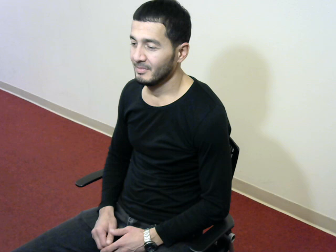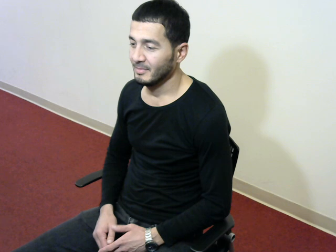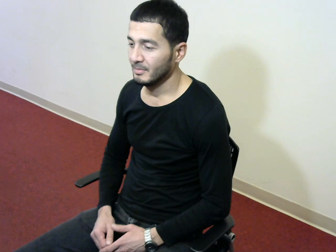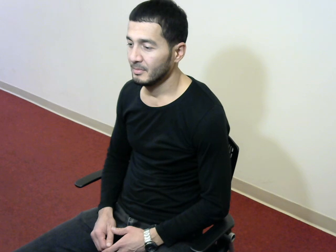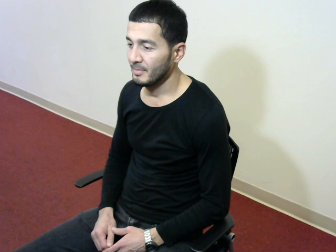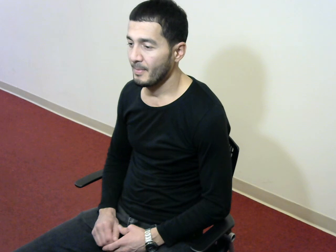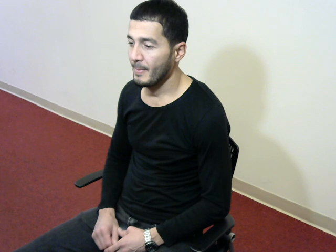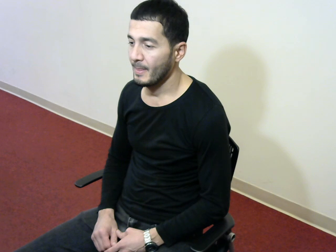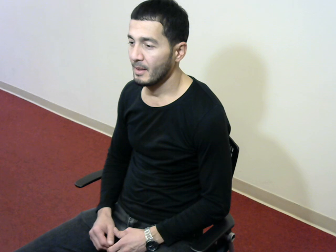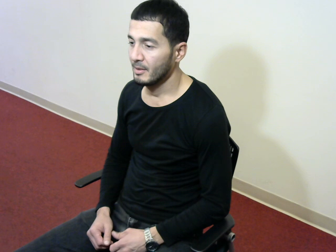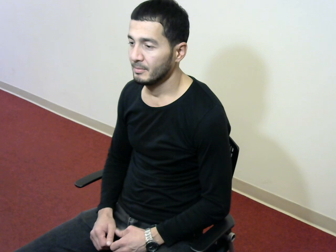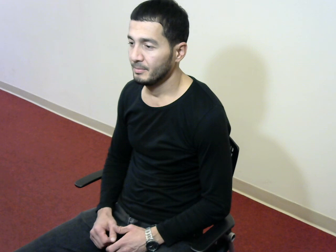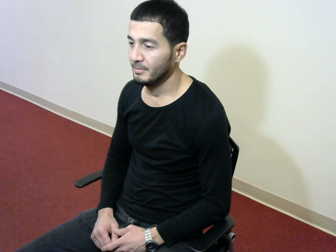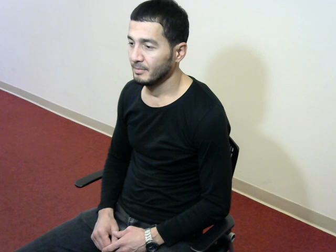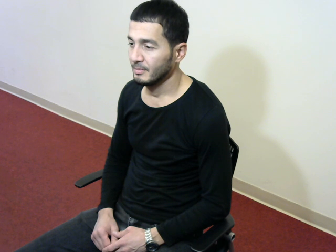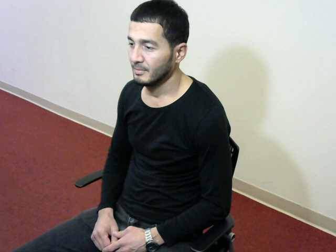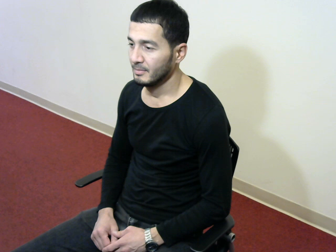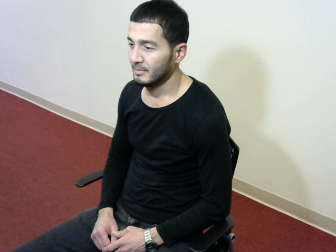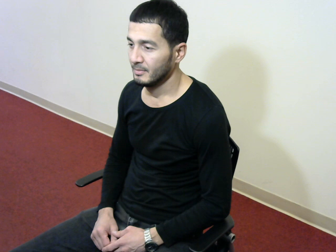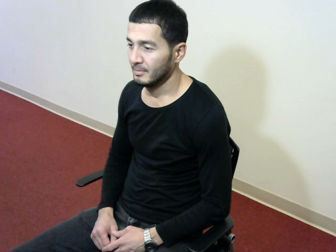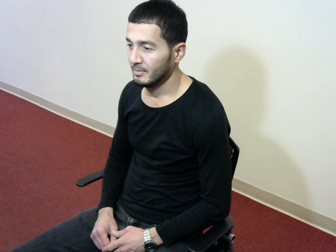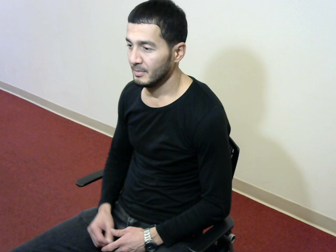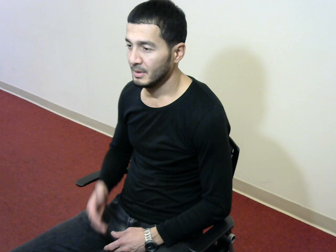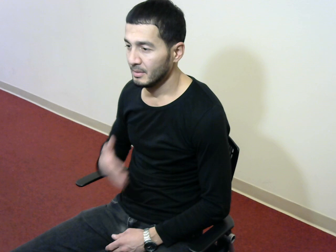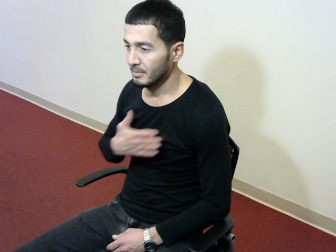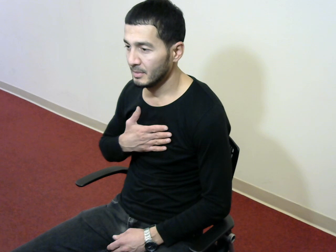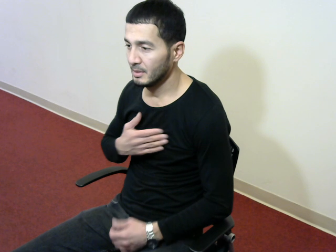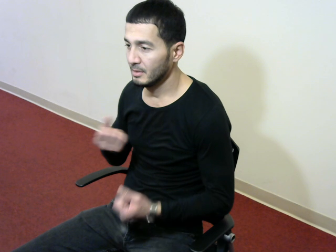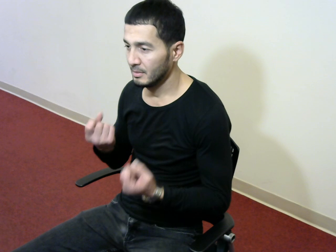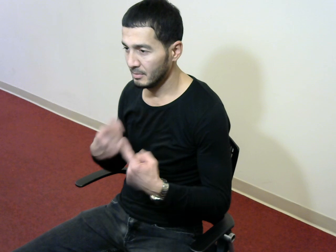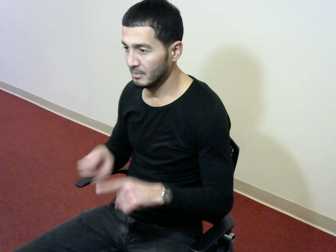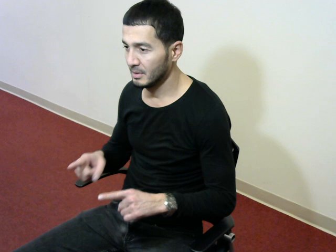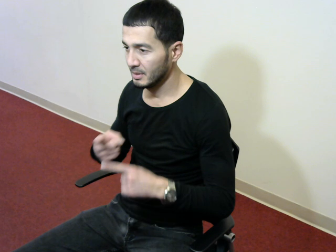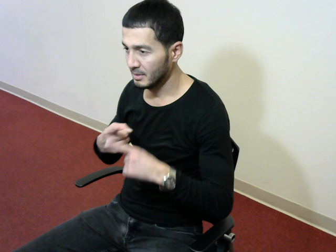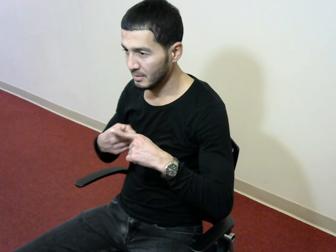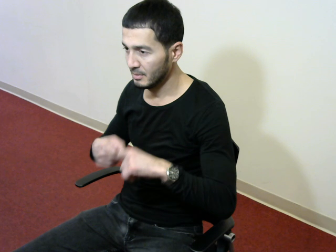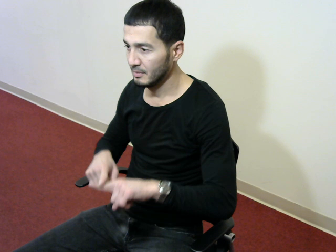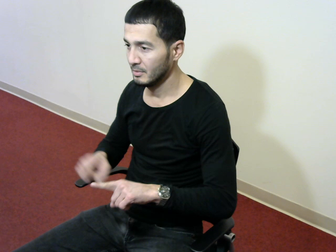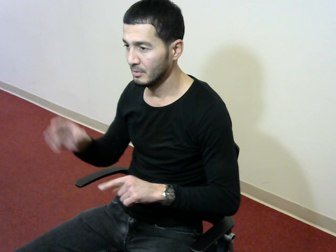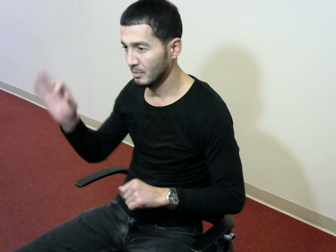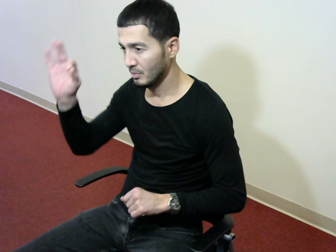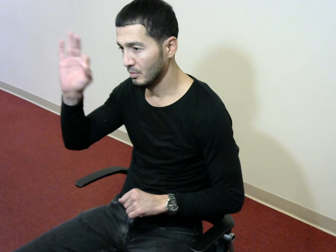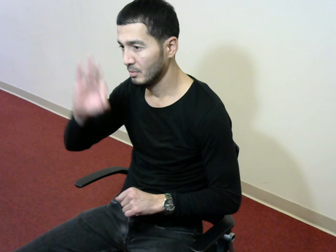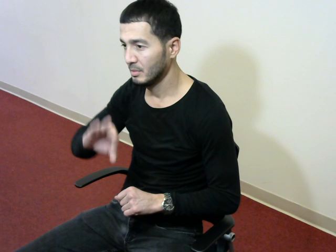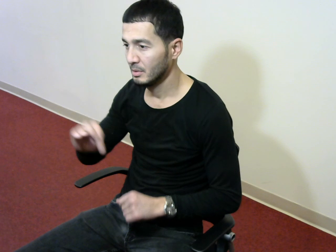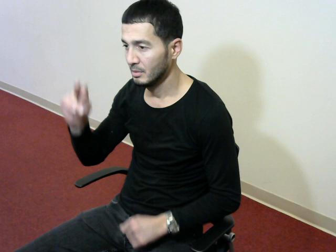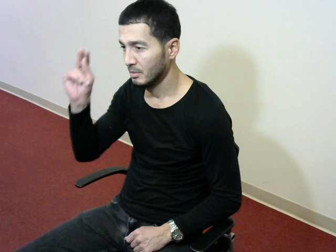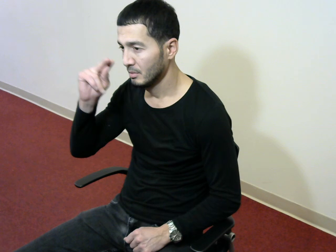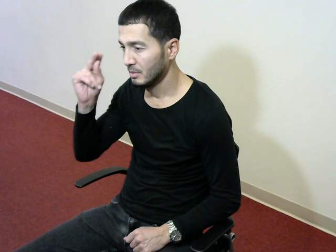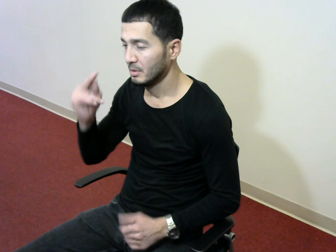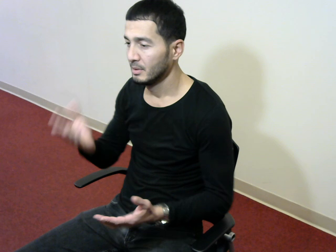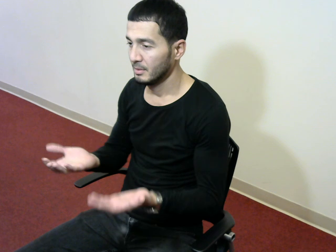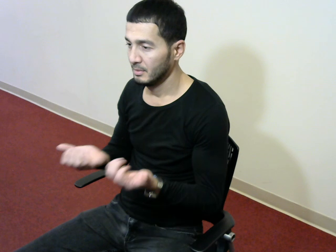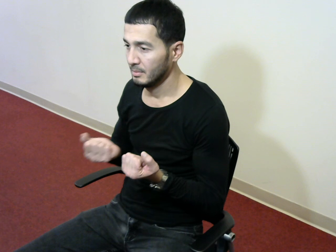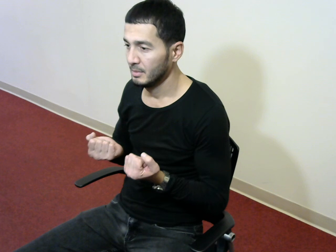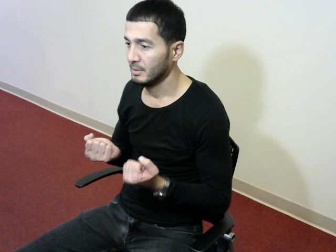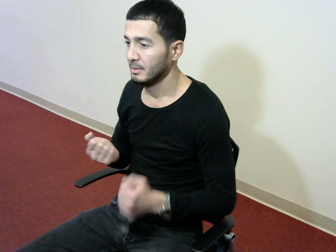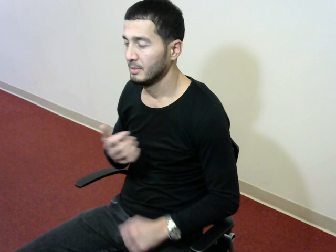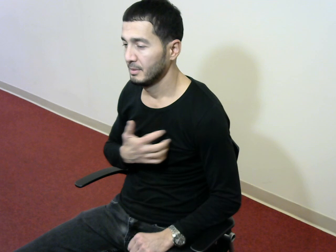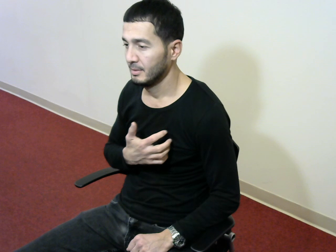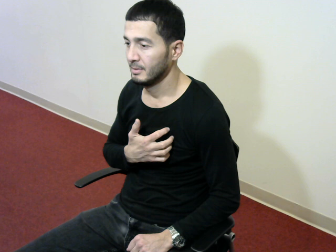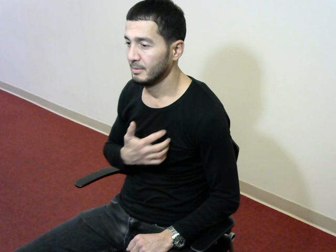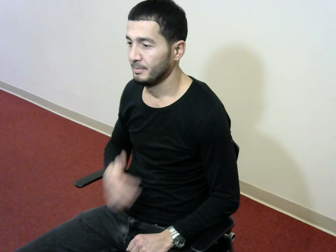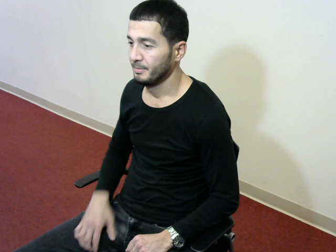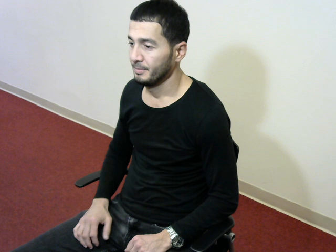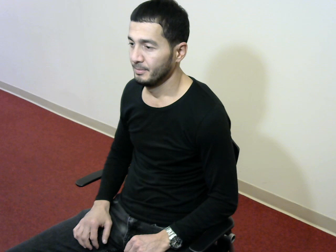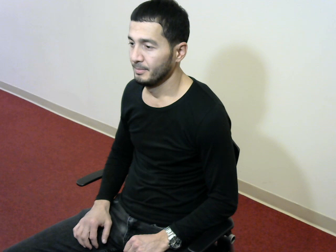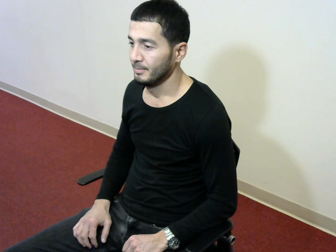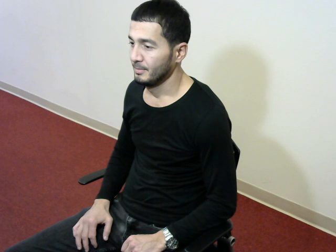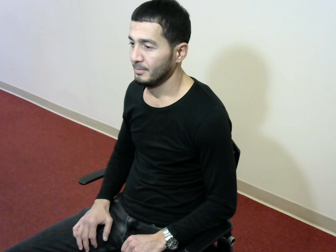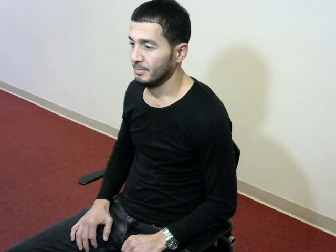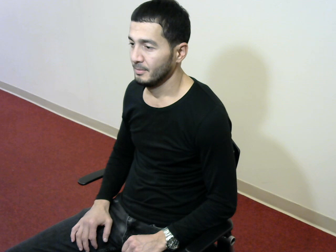Mən fərqli ixtisas üzrə təhsil almaq istəyirəm